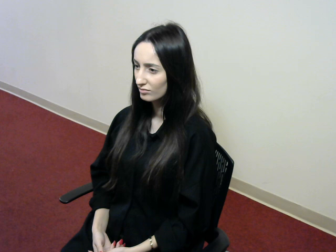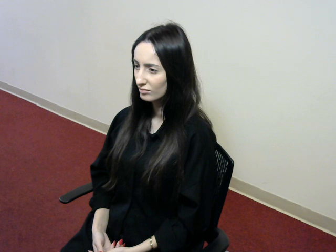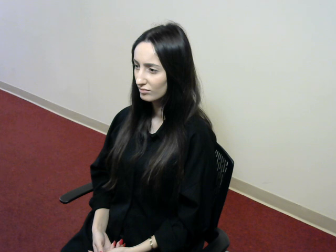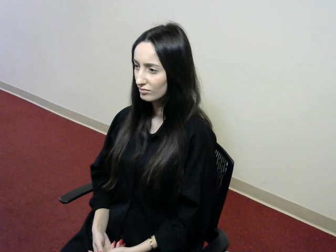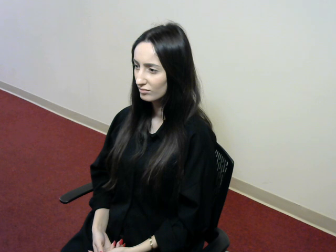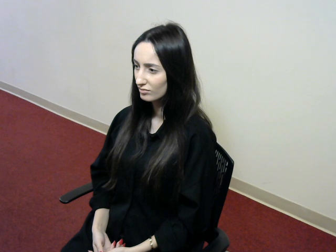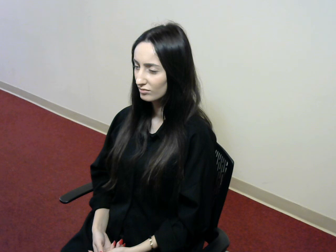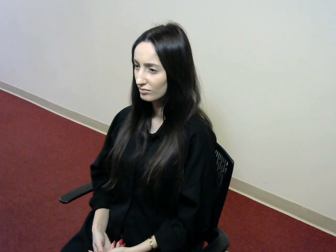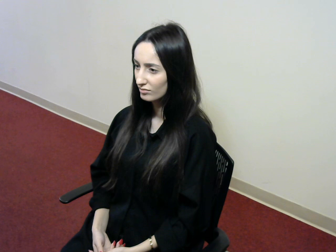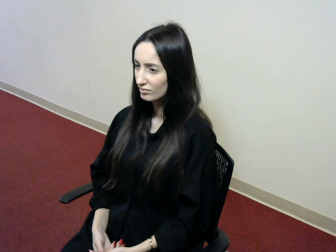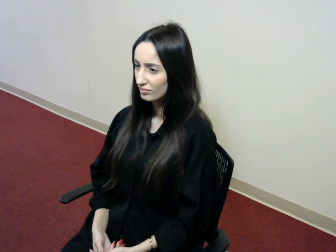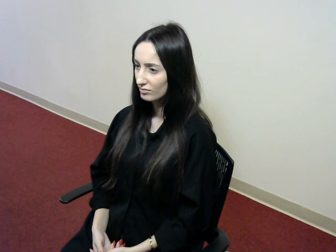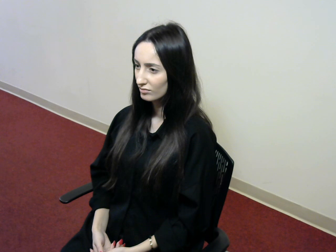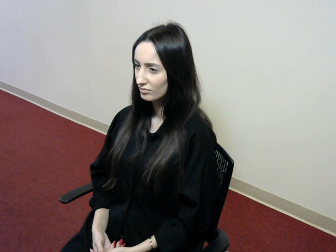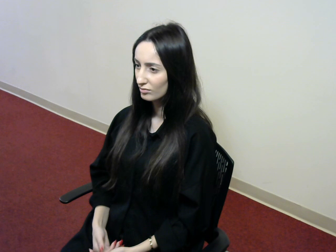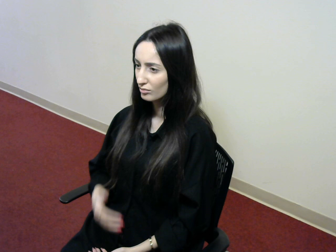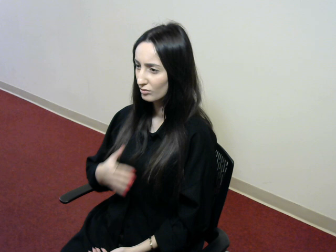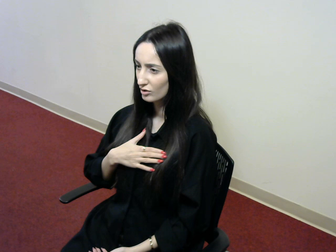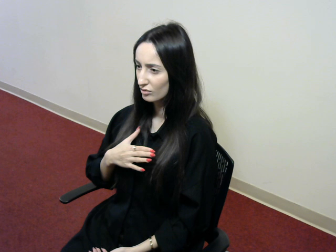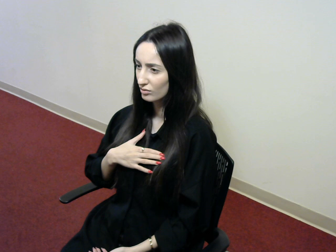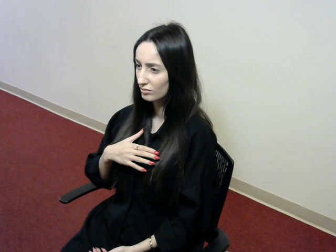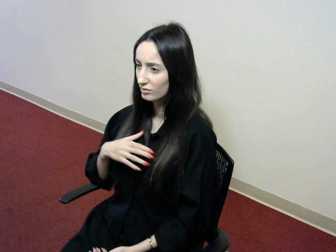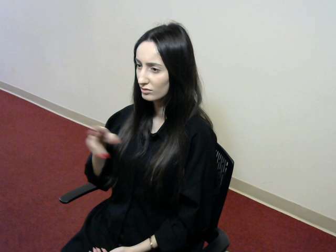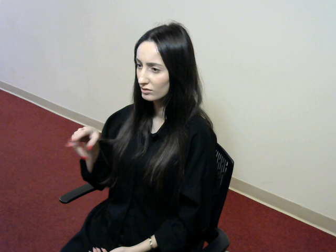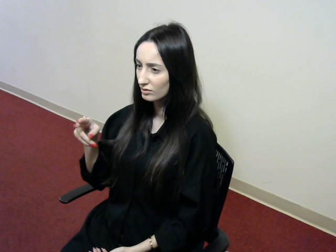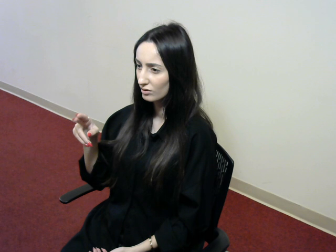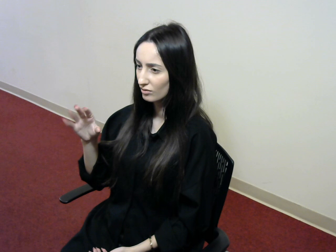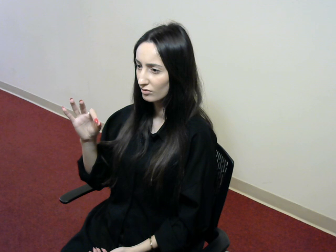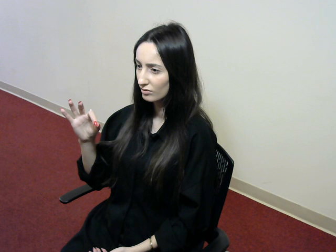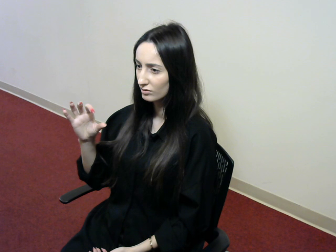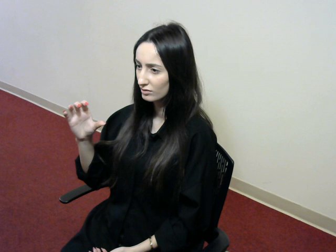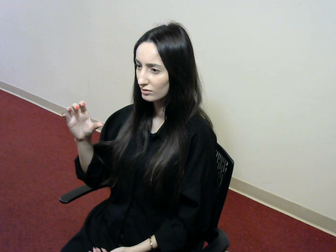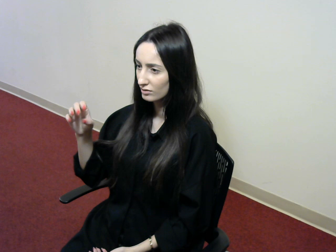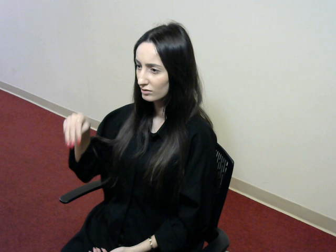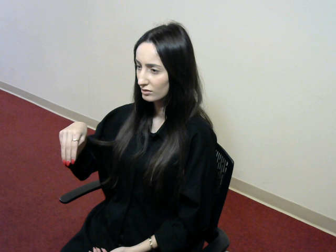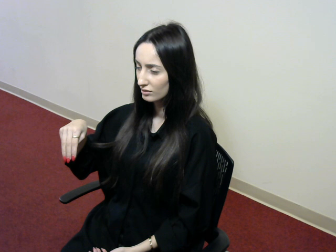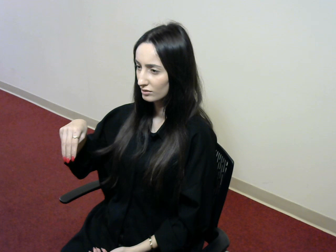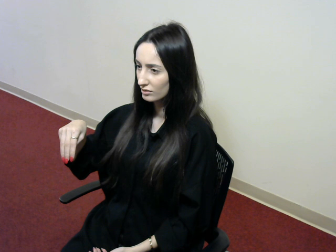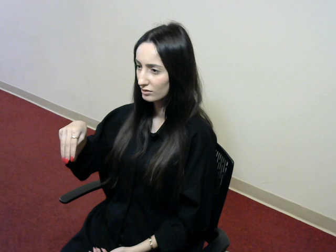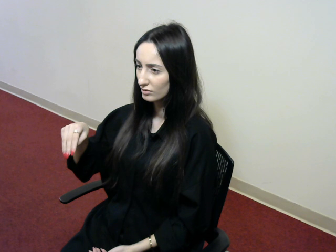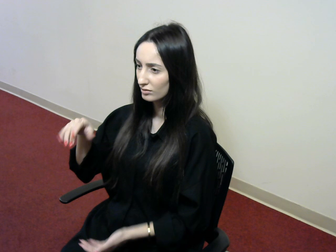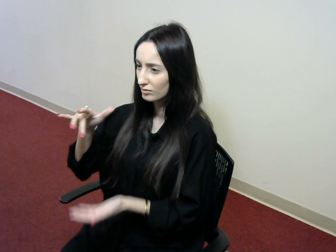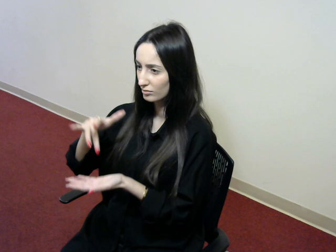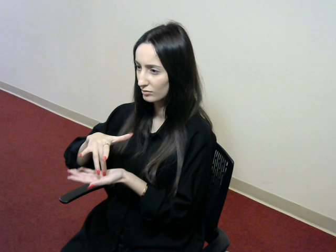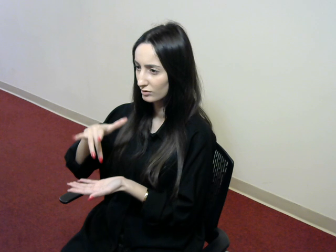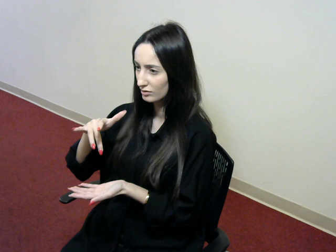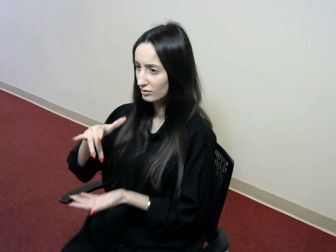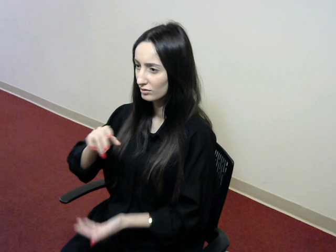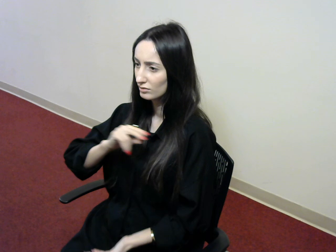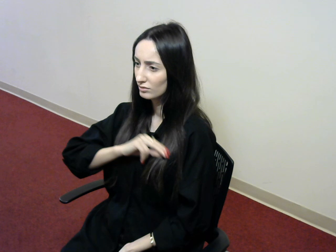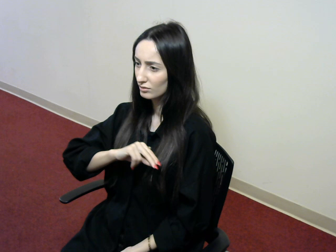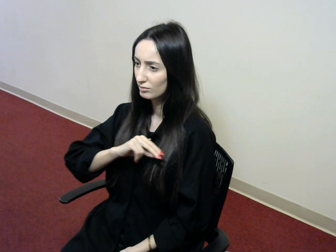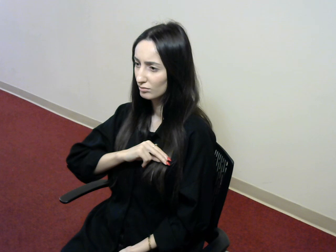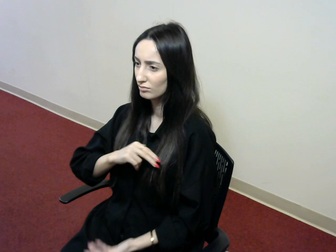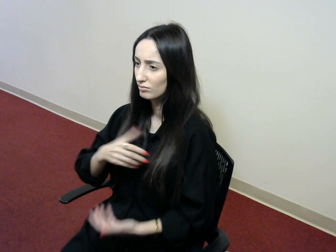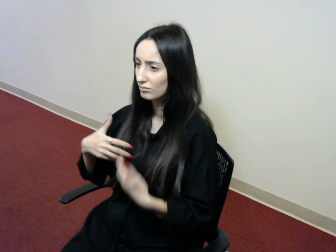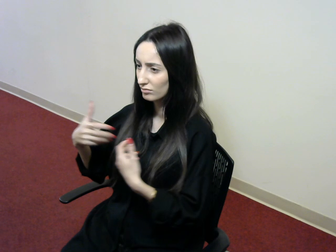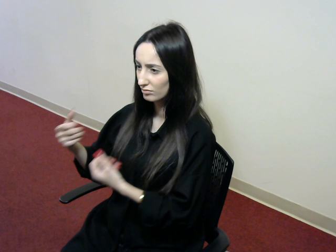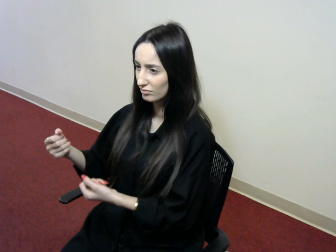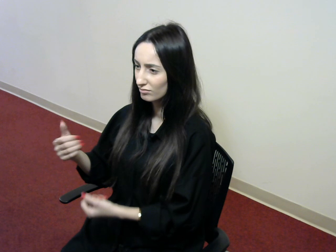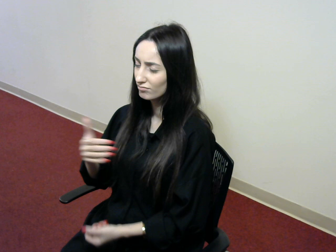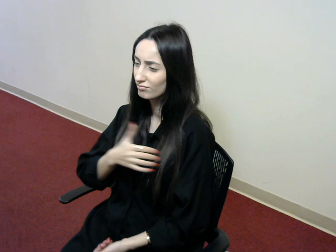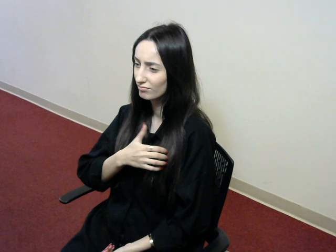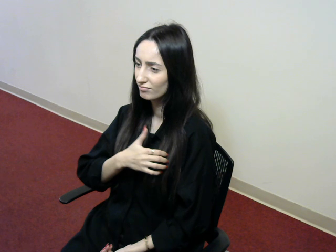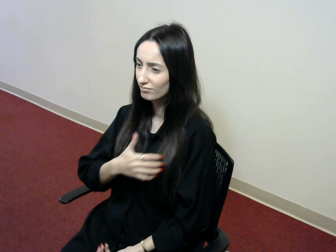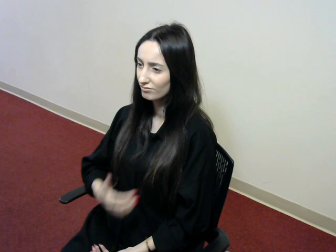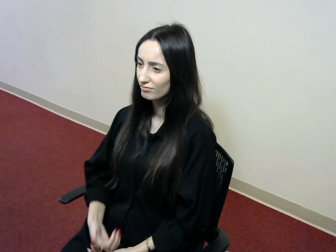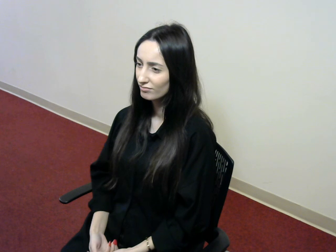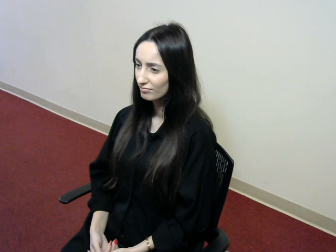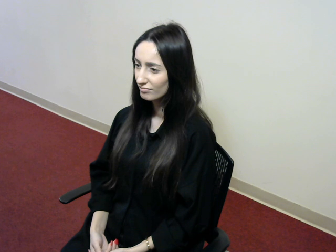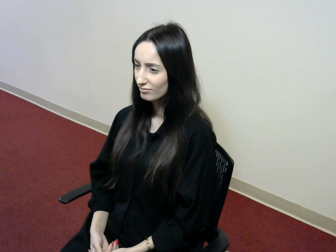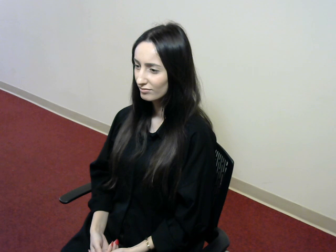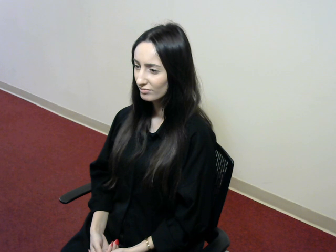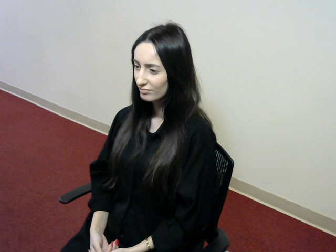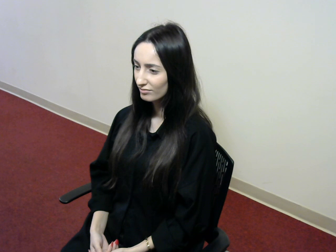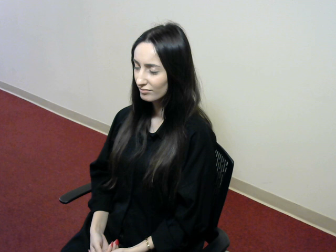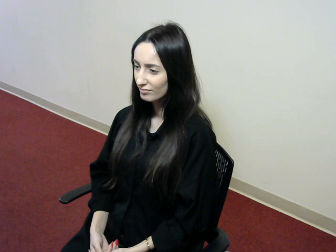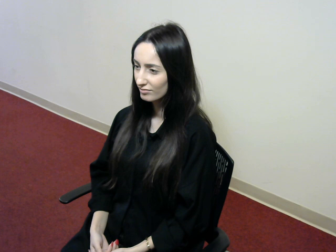Mən DOST Mərkəzində işə qəbul olmaq istəyirəm